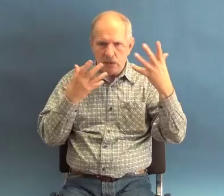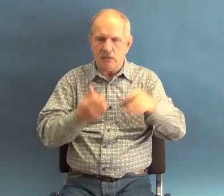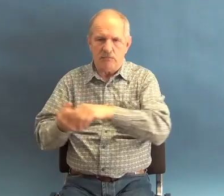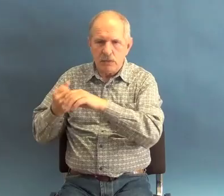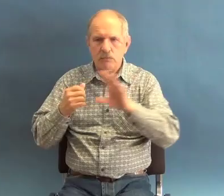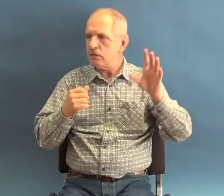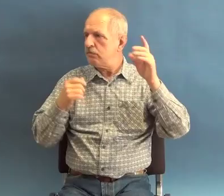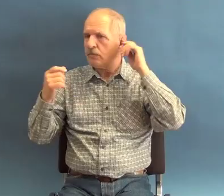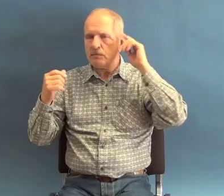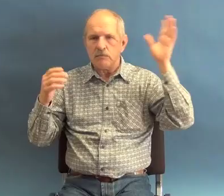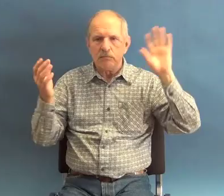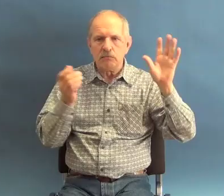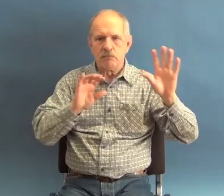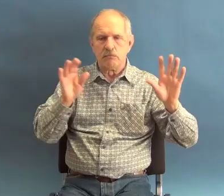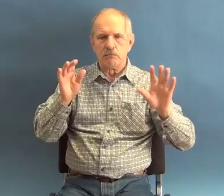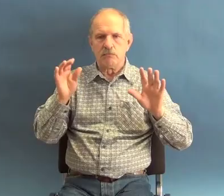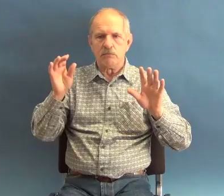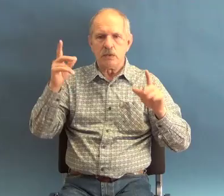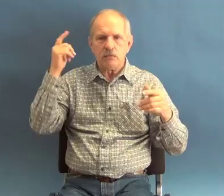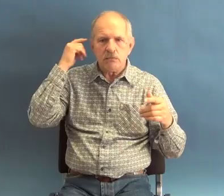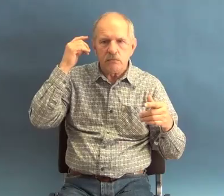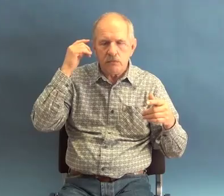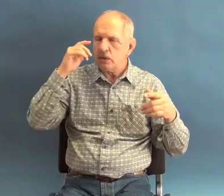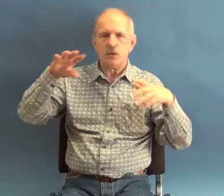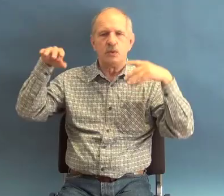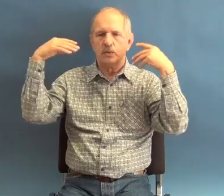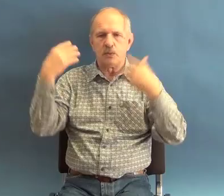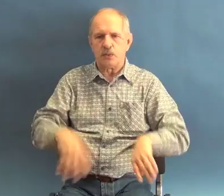Ale powstrzymują się, bo alarm ucichł.